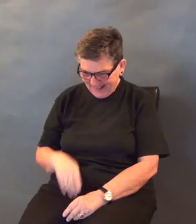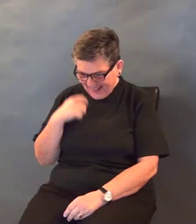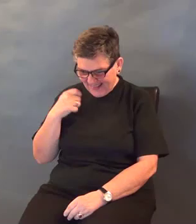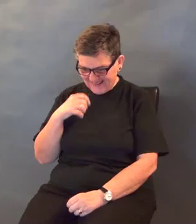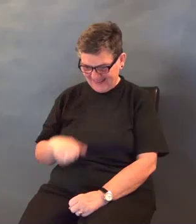Dentysta.